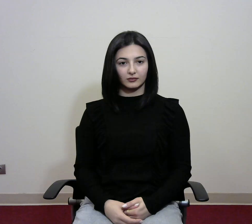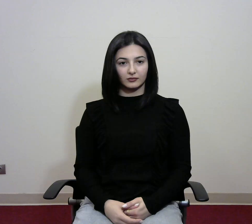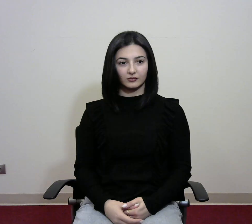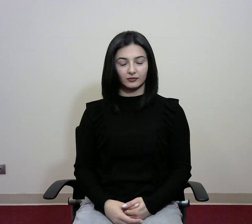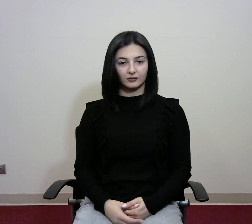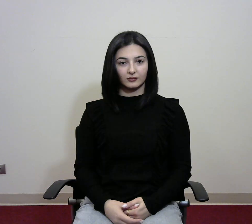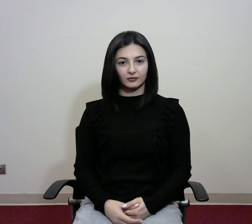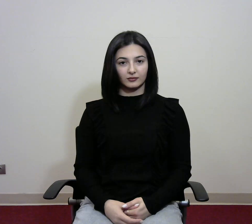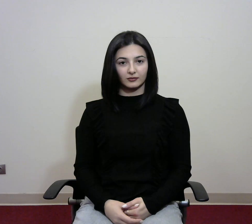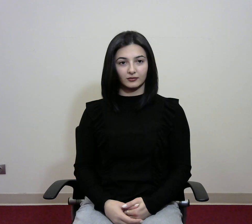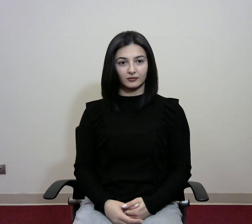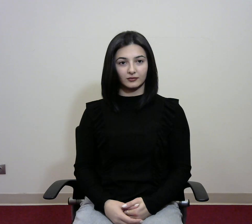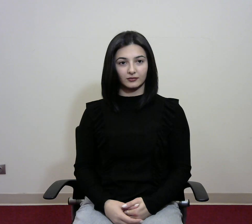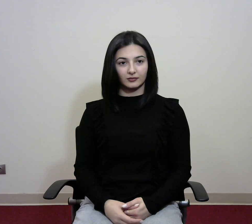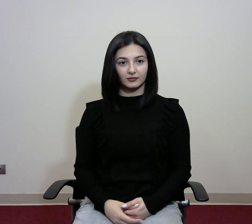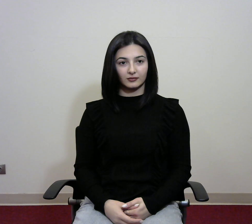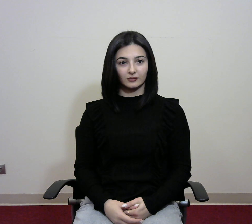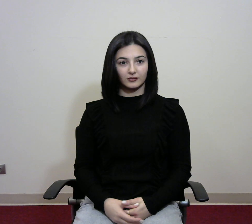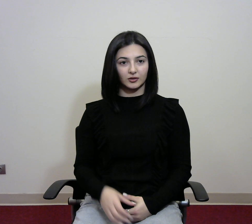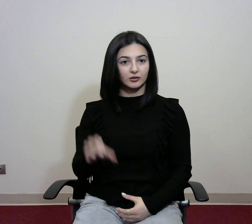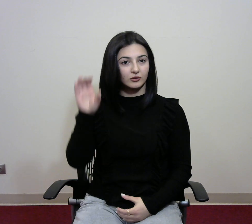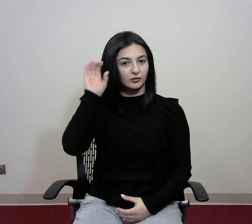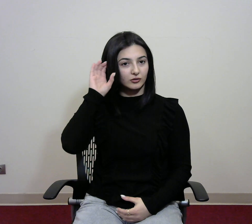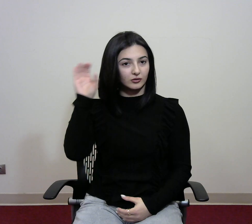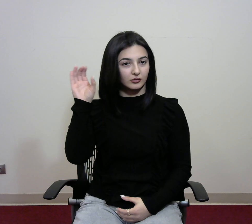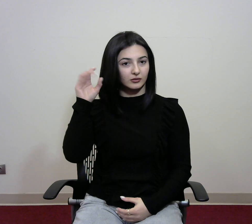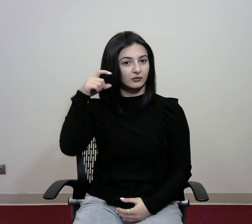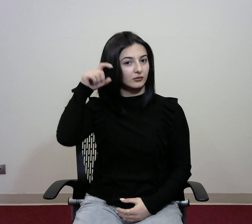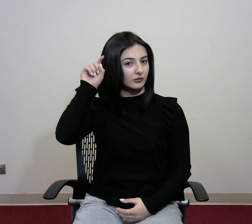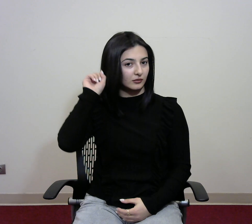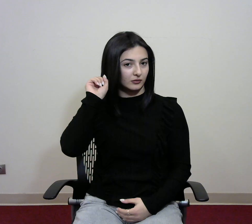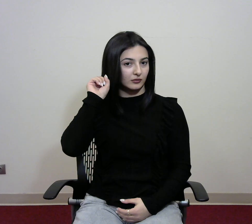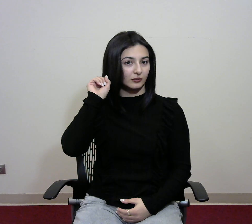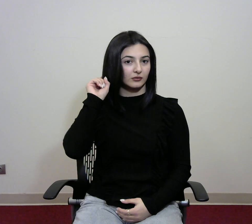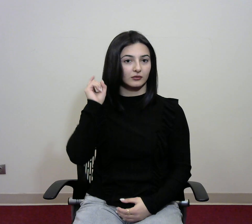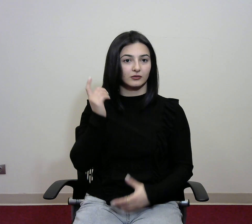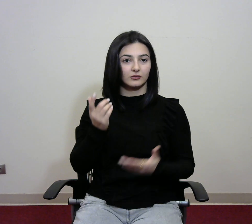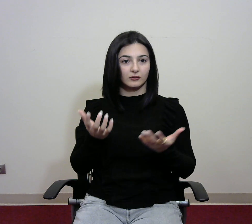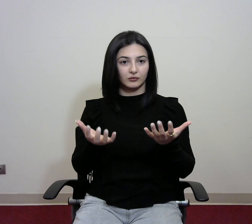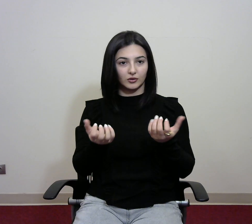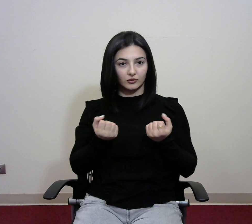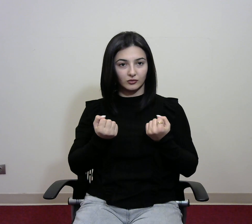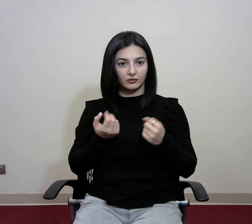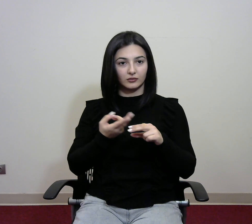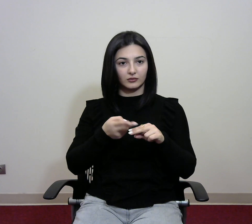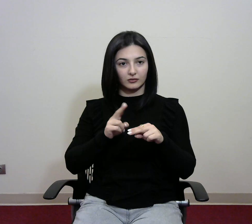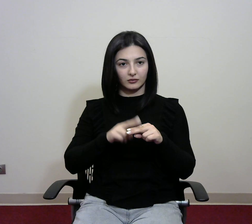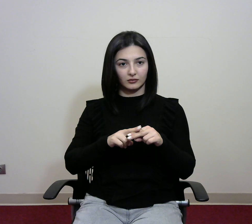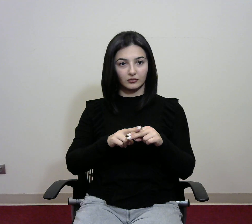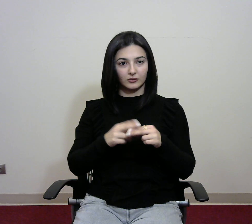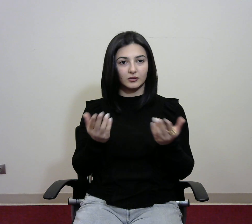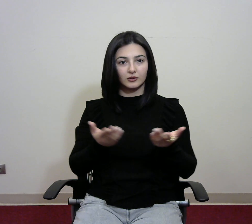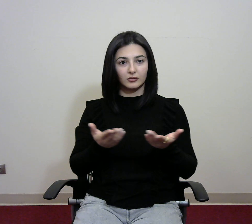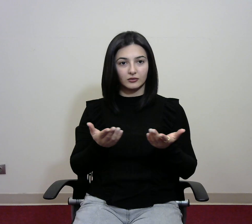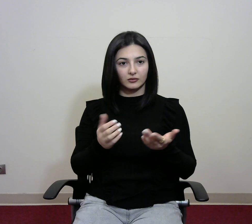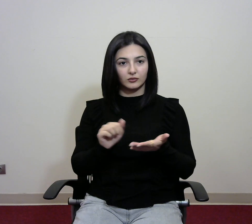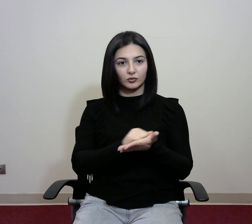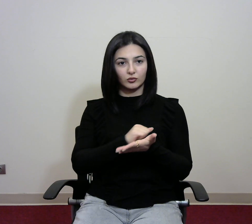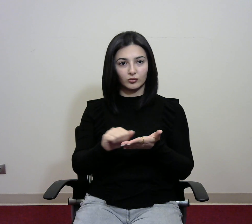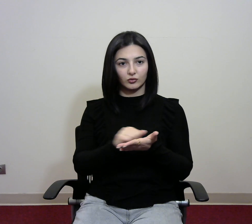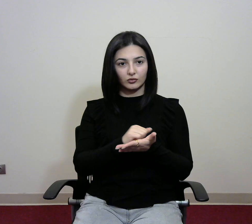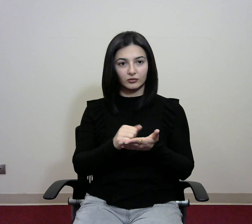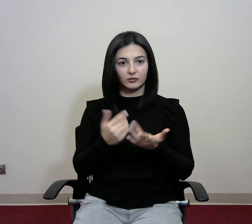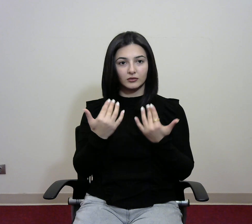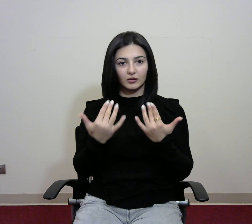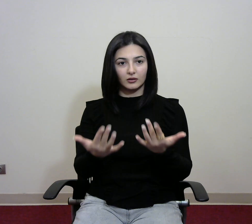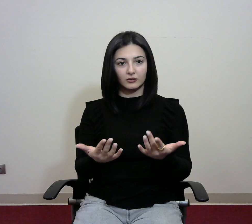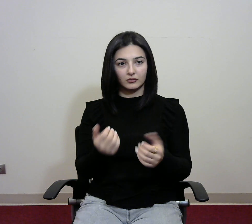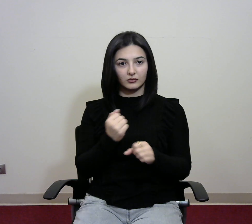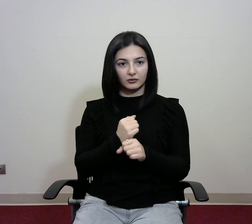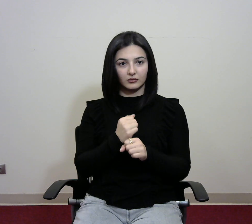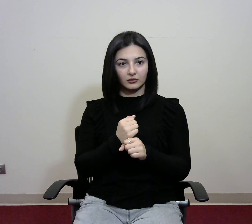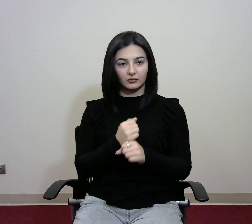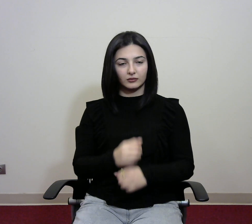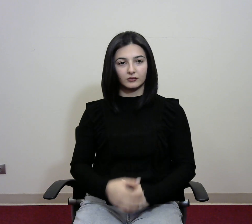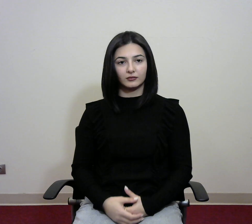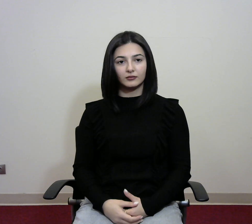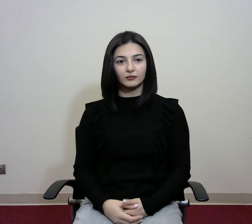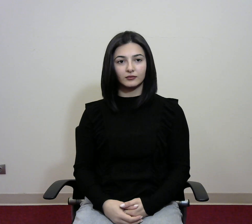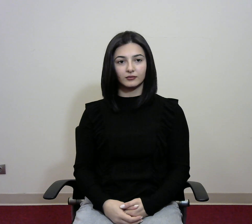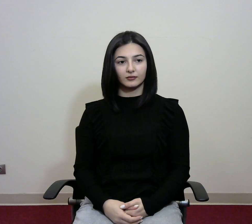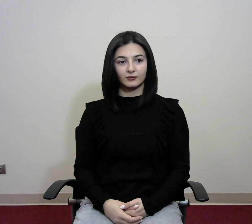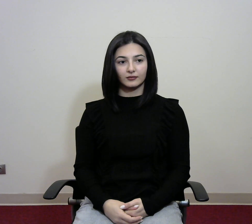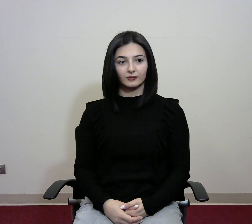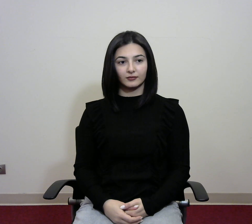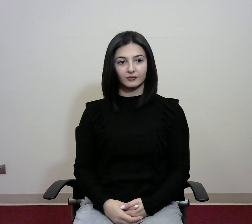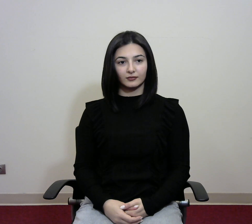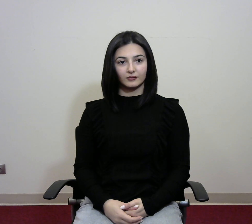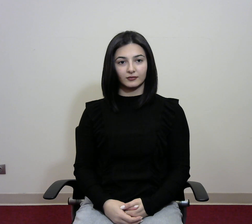Eşitmə aparatı alınması üçün hansı sənədlər tələb edilir?